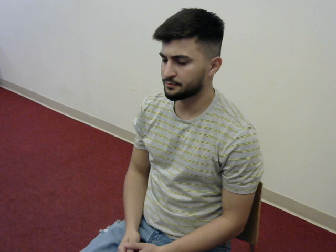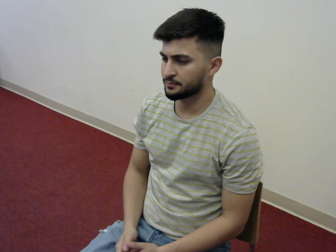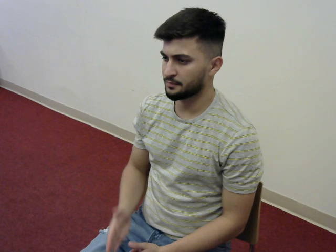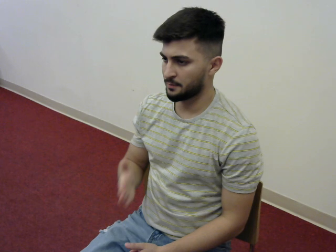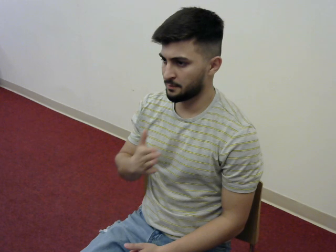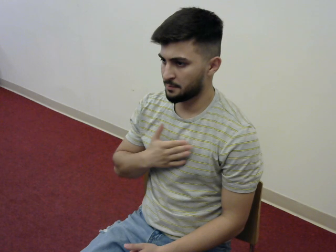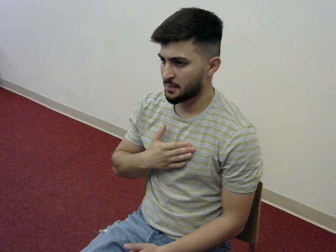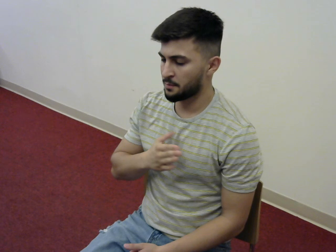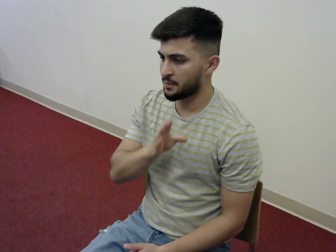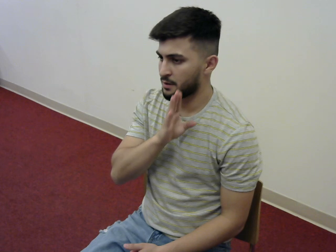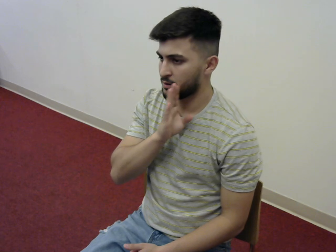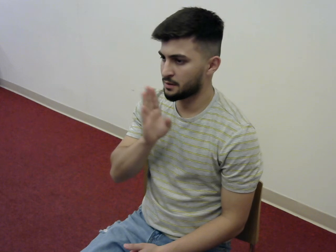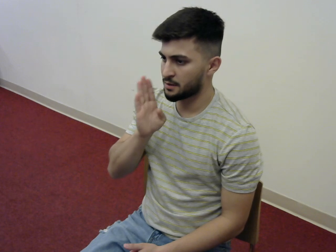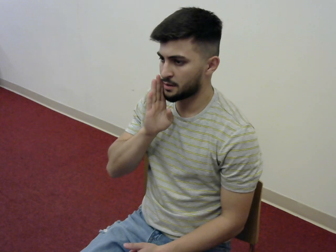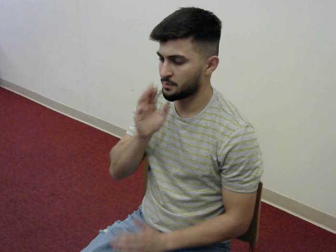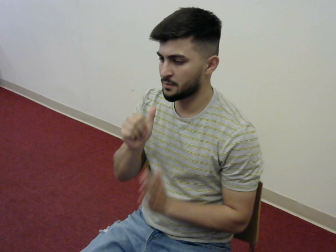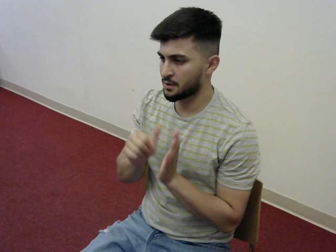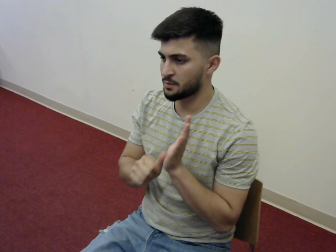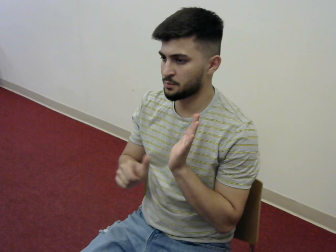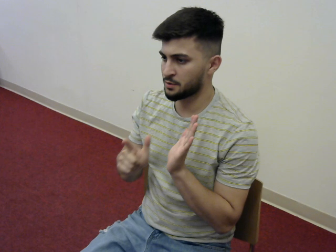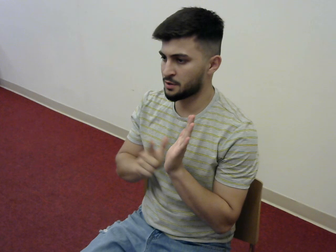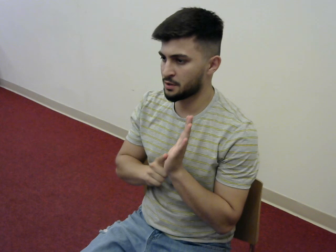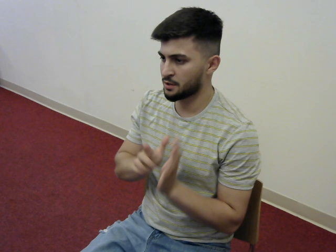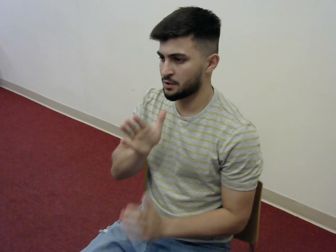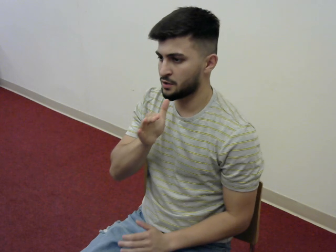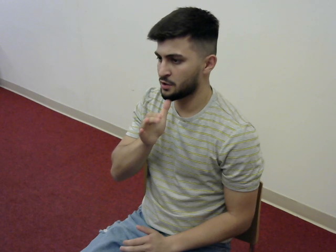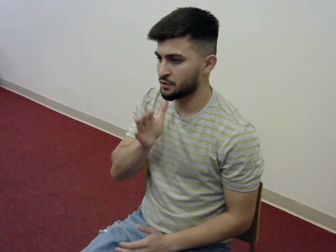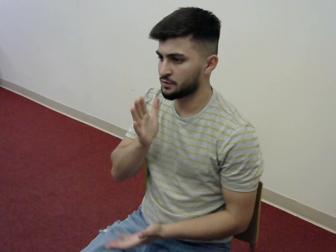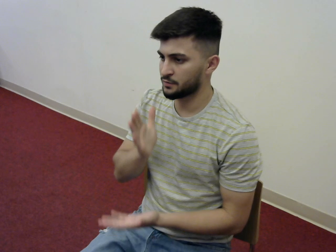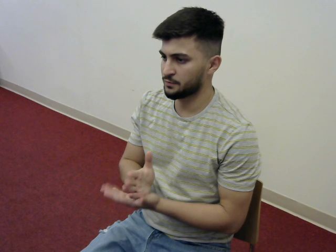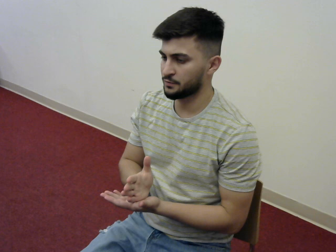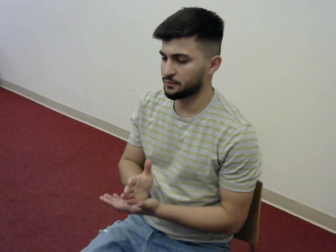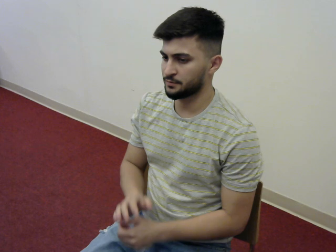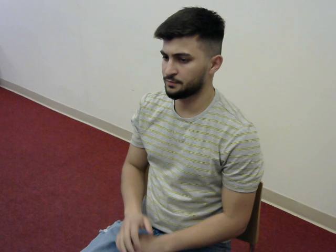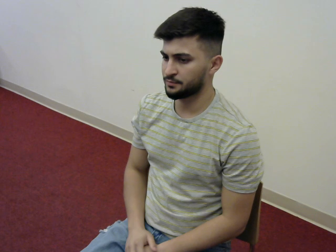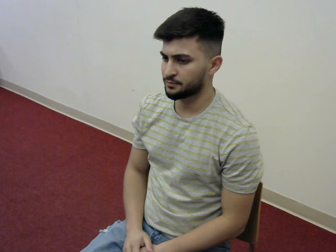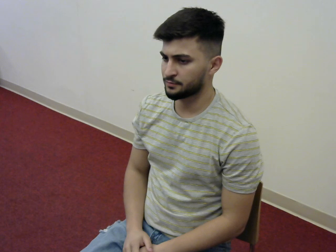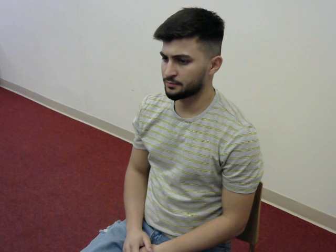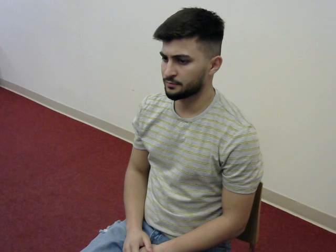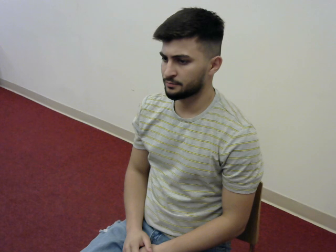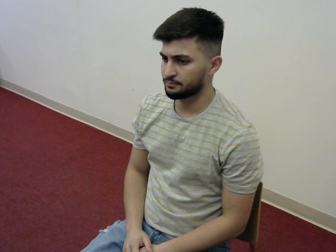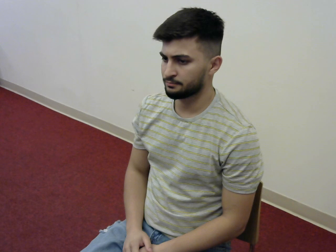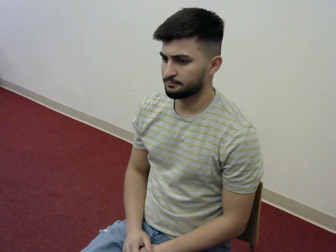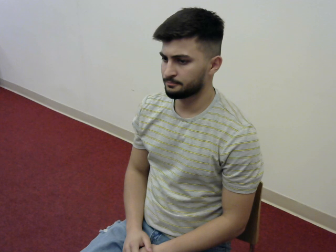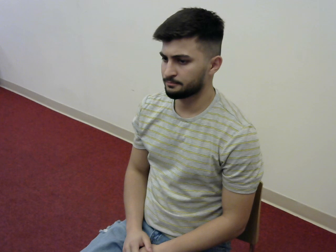Mənim anamın 67 yaşı var